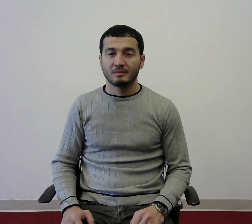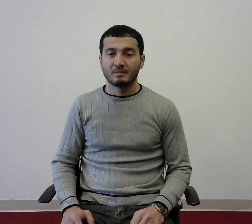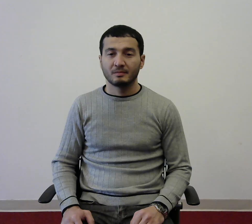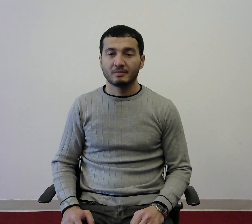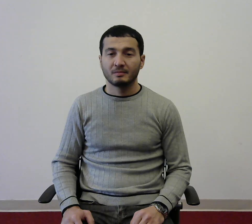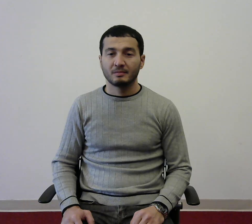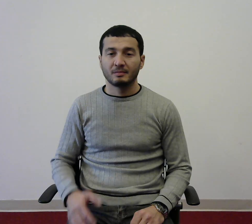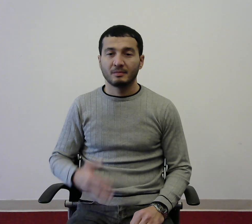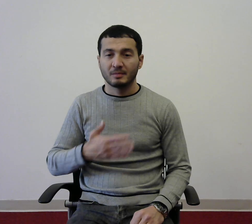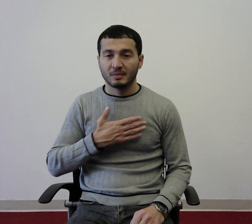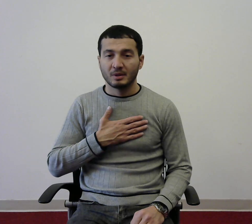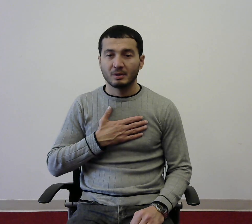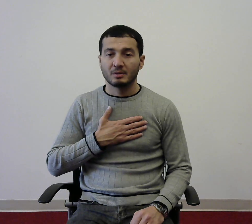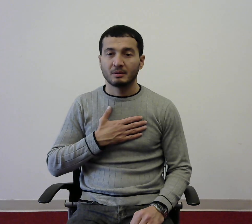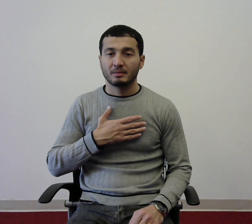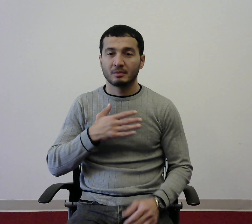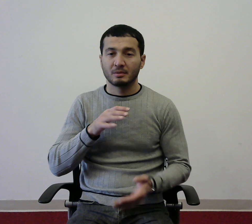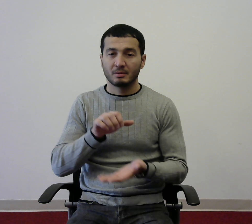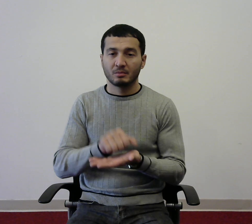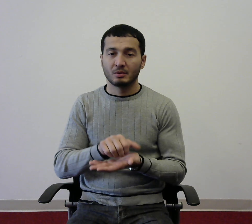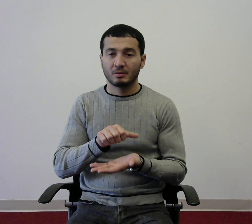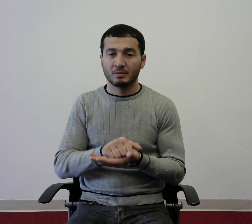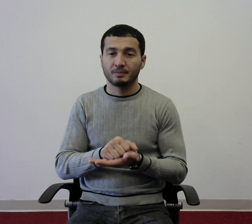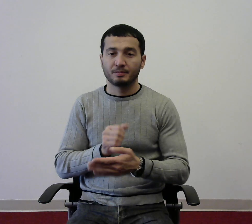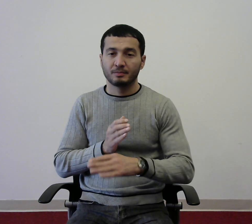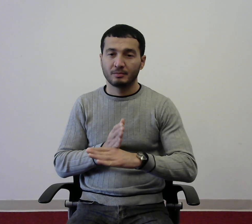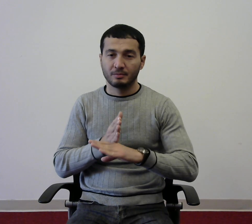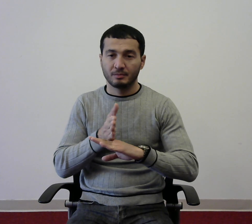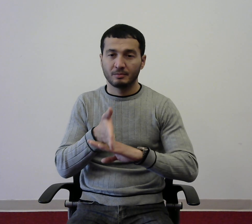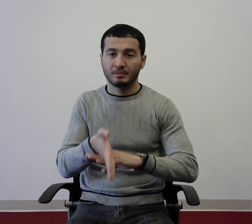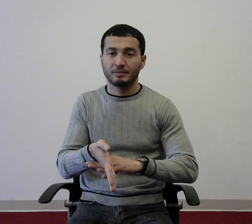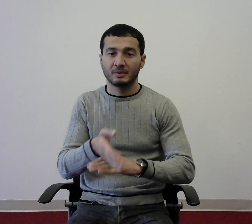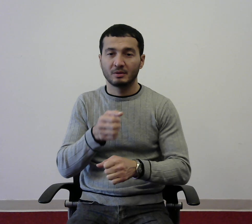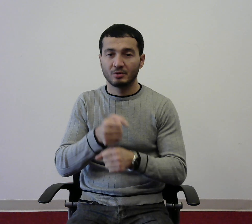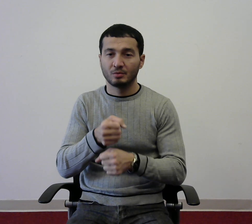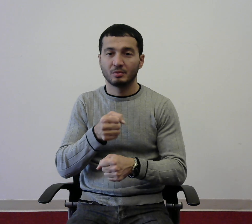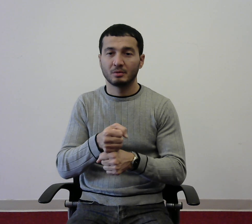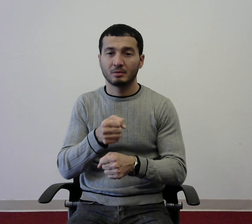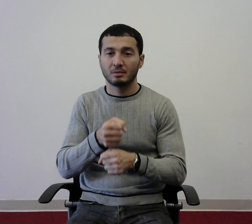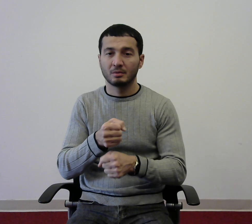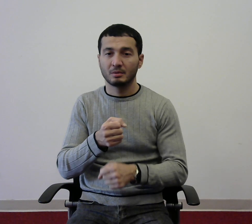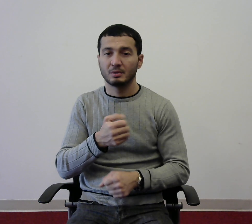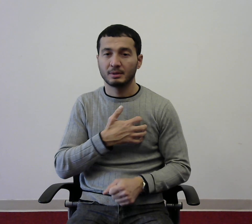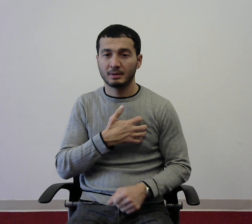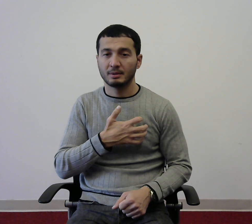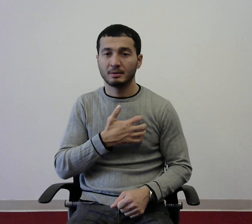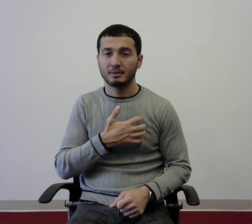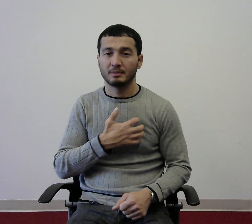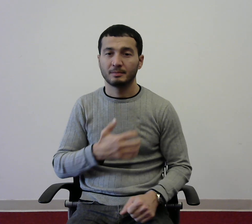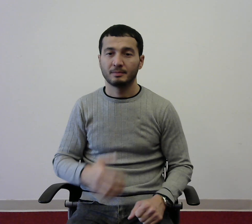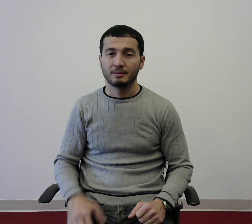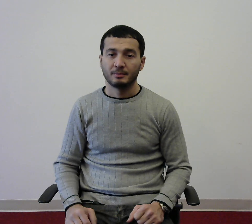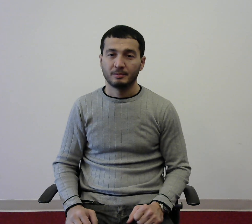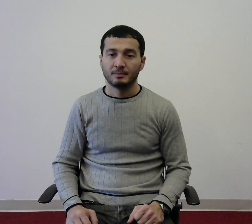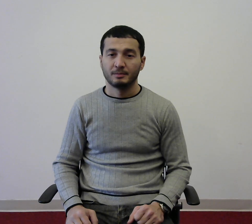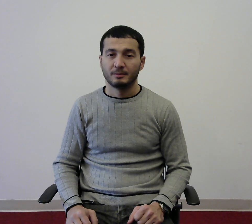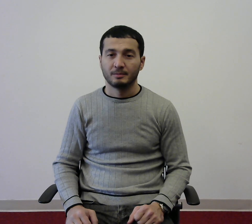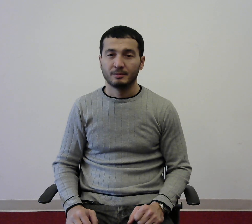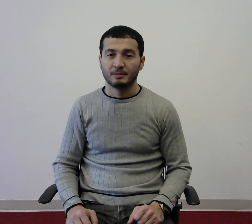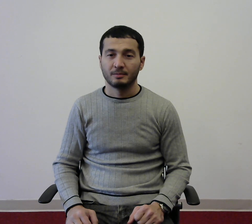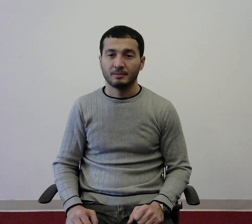Mən məşğulluğa müraciət etmək istəyirəm